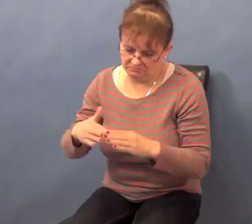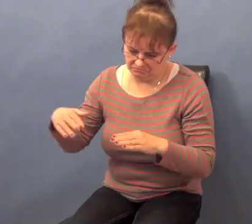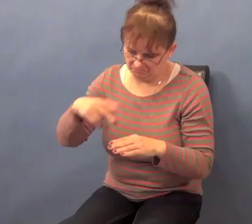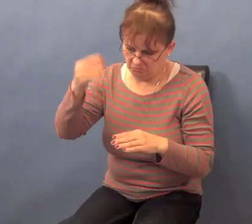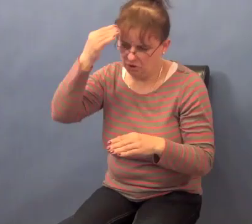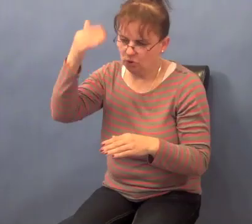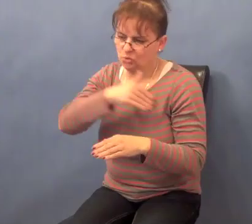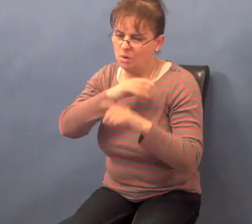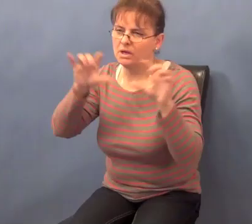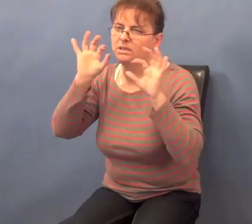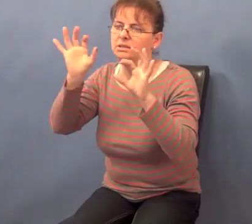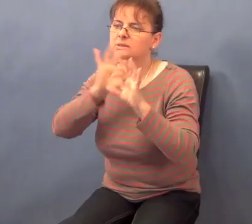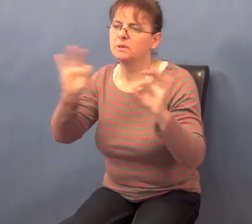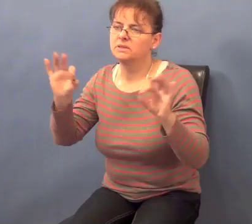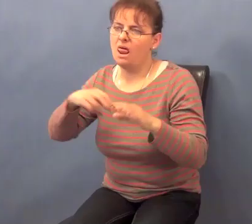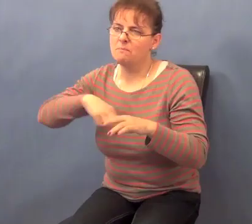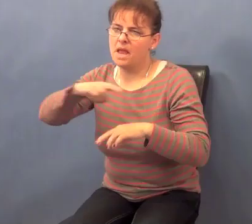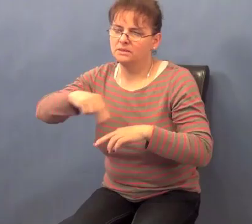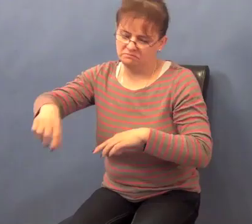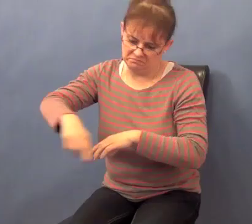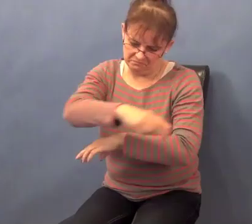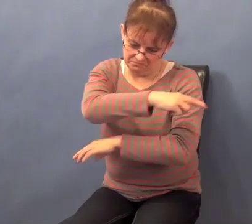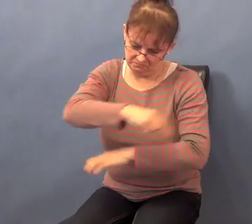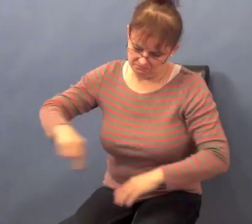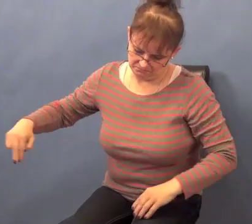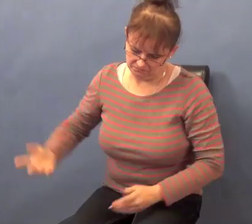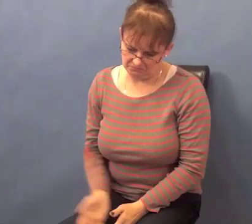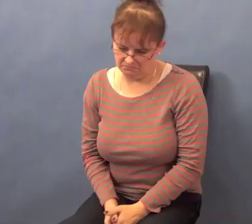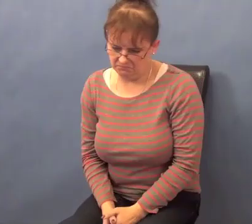To pewnie przy szkole są takie specjalne pasy, przez które się przechodzi.